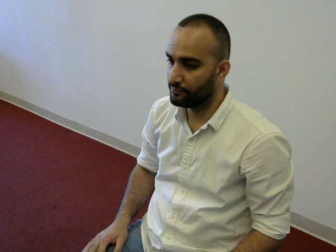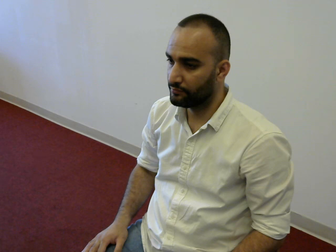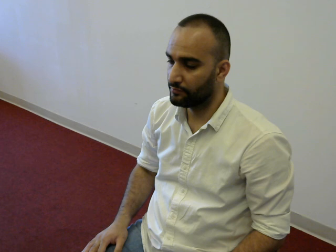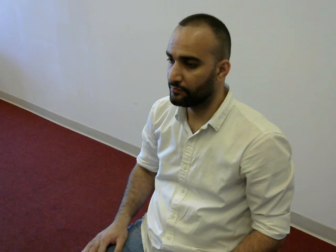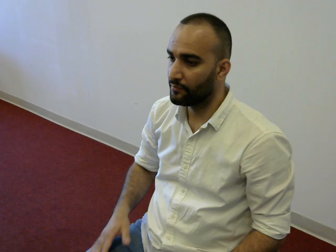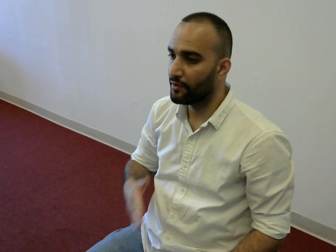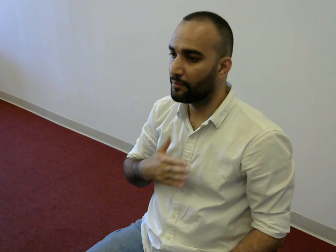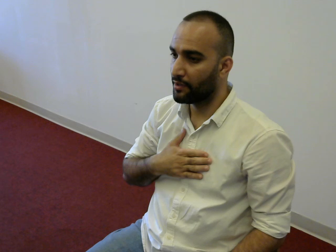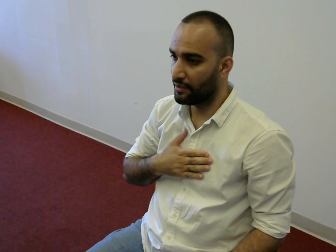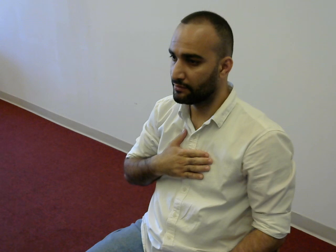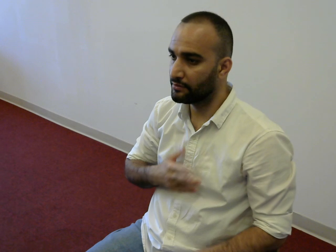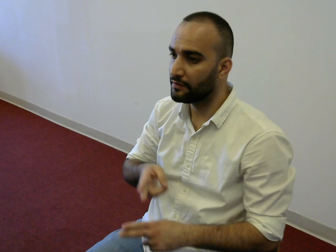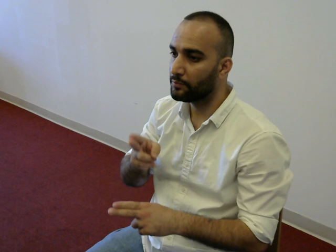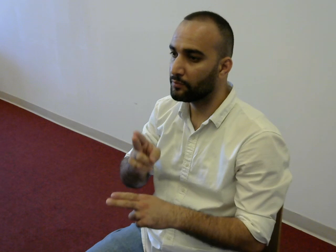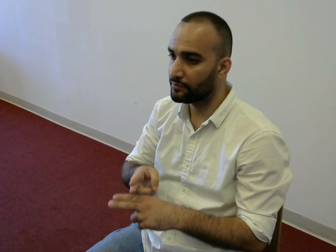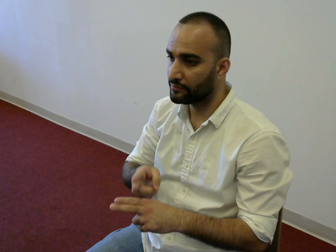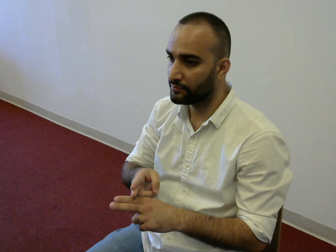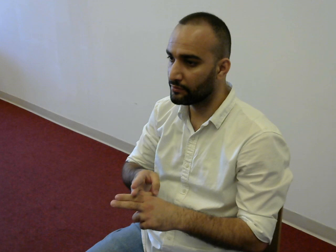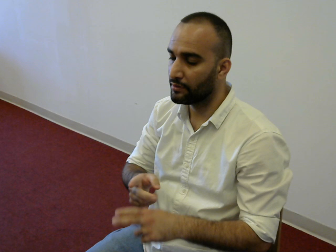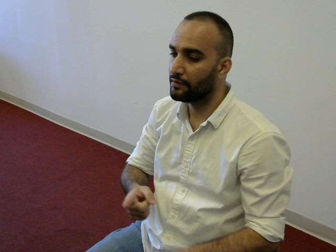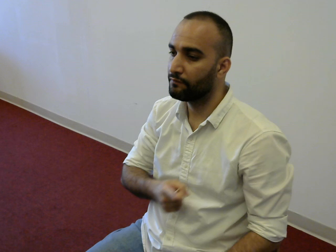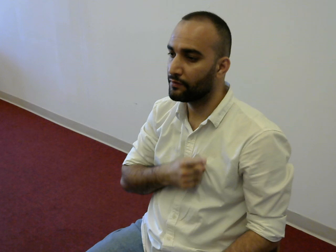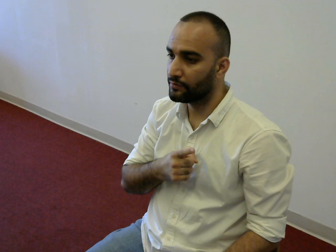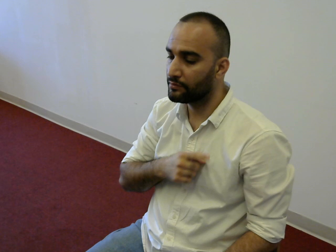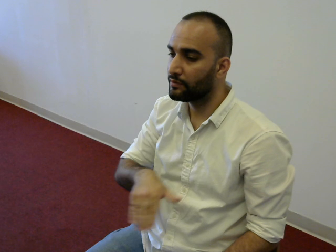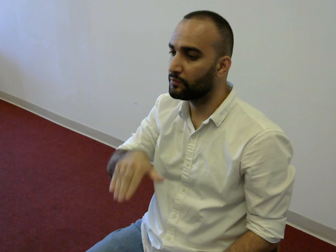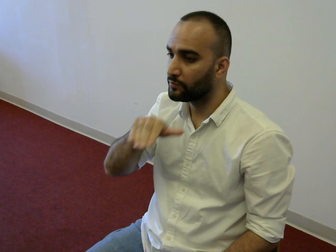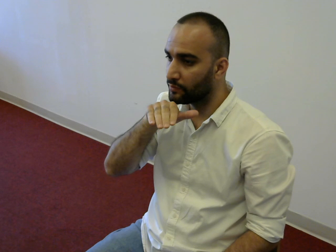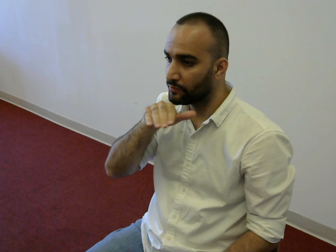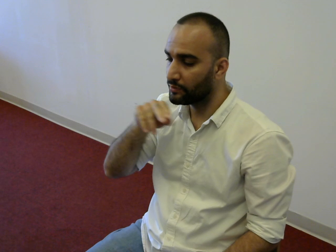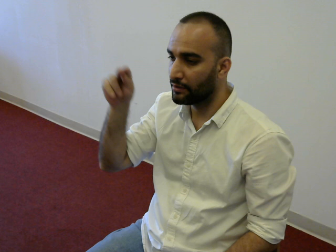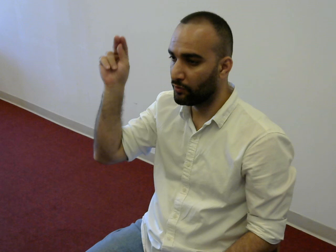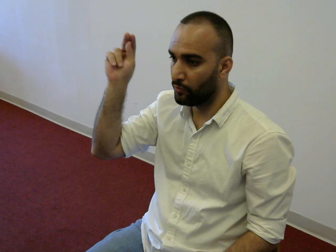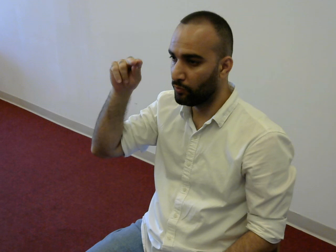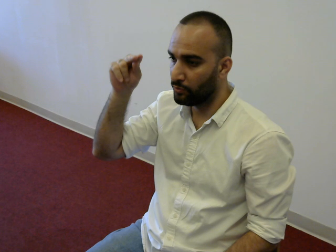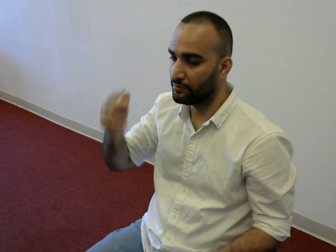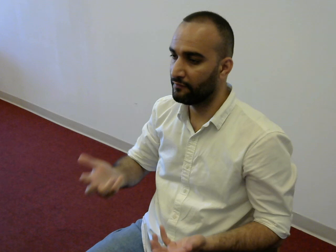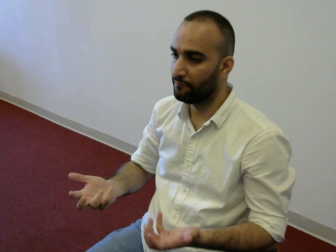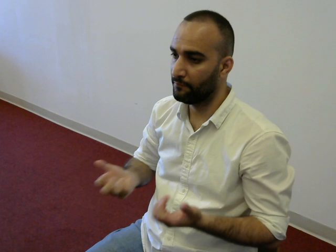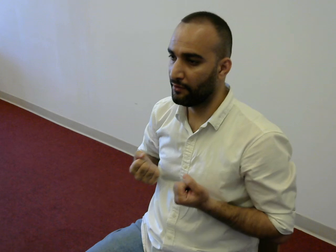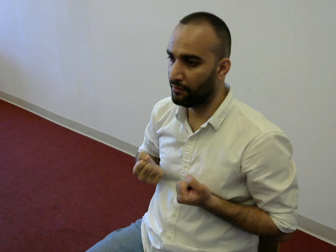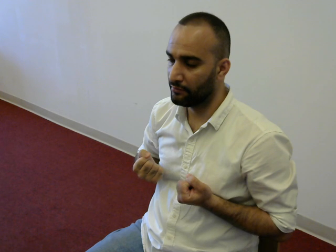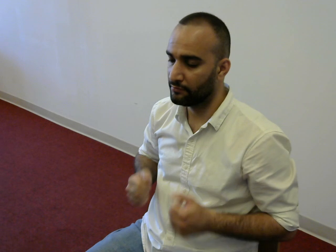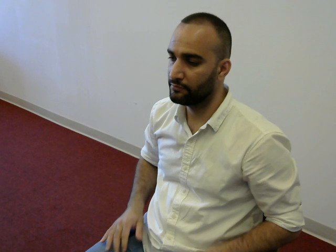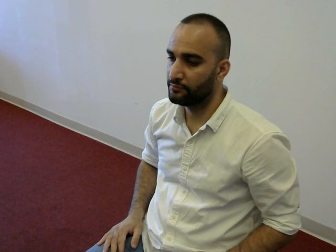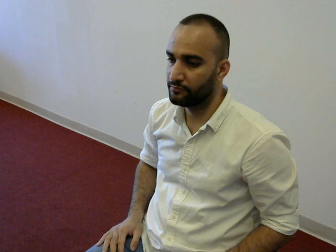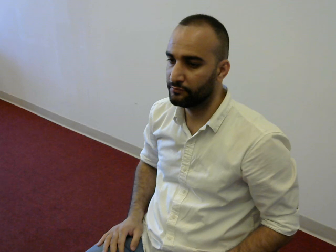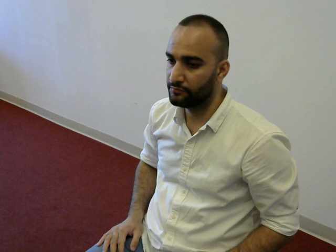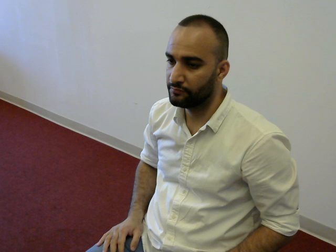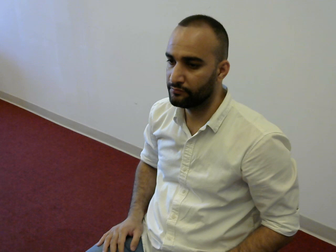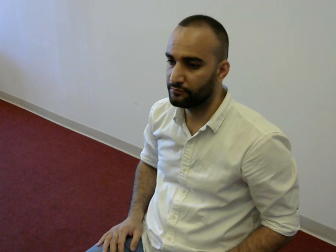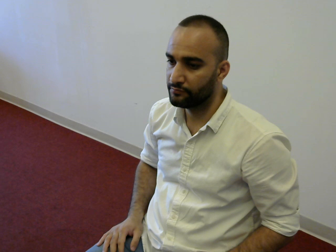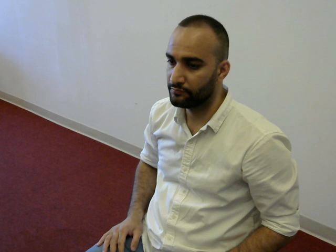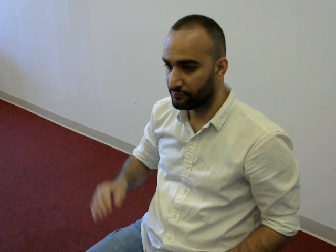Mən dülgər peşəsinin təhsilini almışam